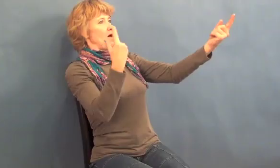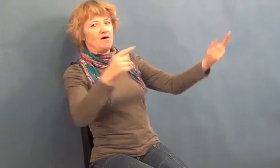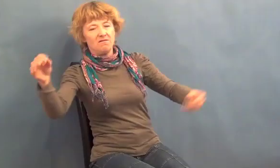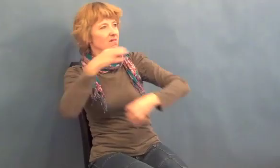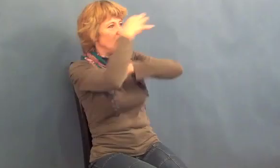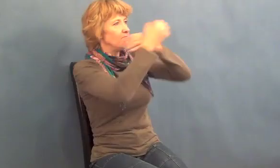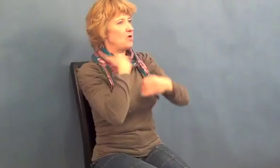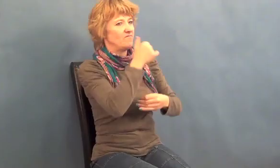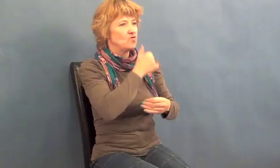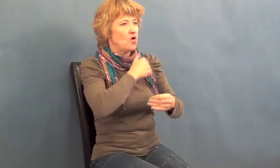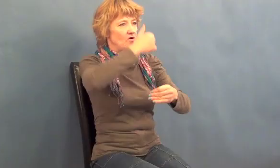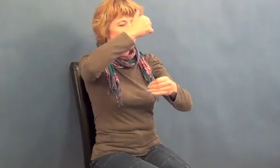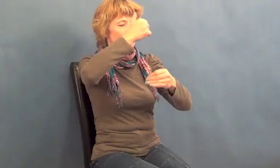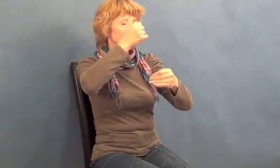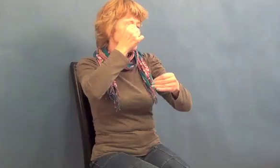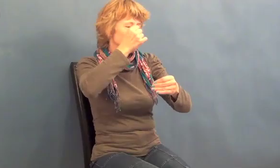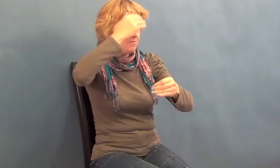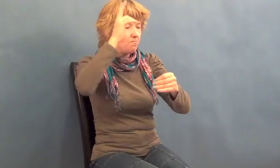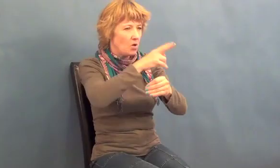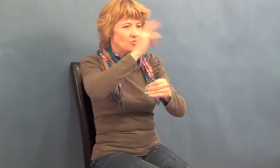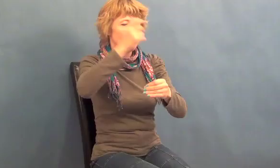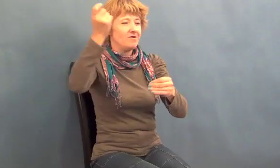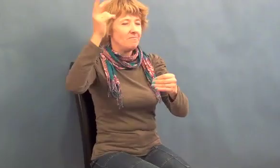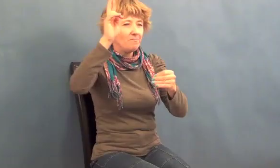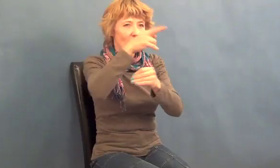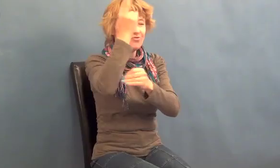Opowiadają mu, że wczoraj była policja, pogotowie.